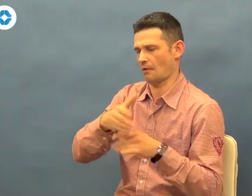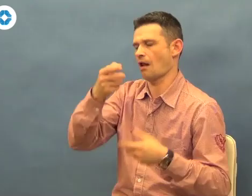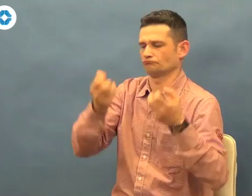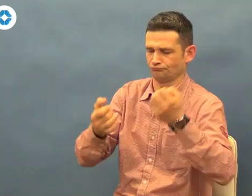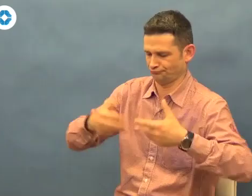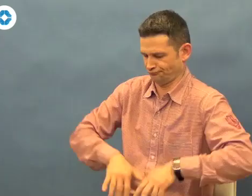Miał ich pełno.